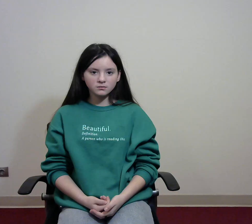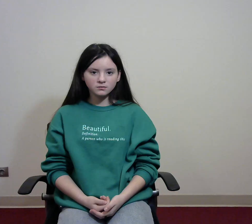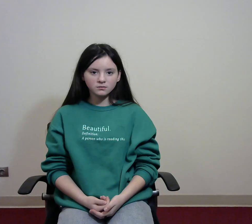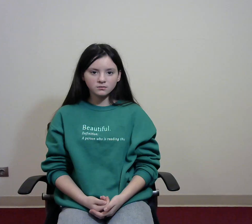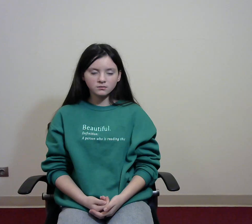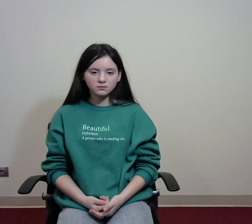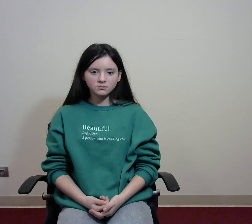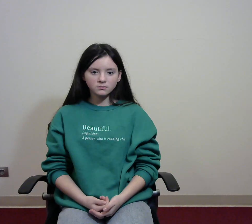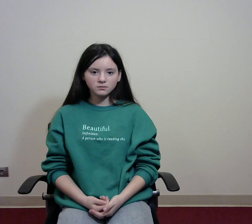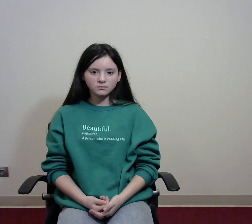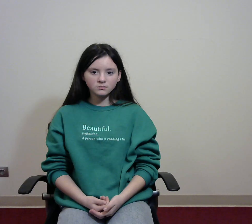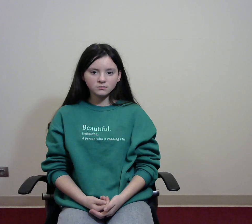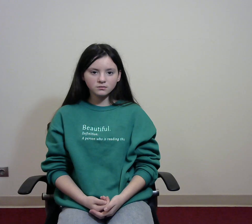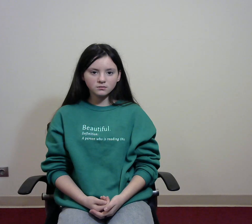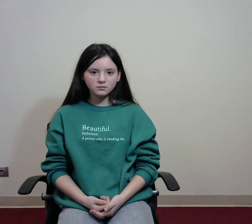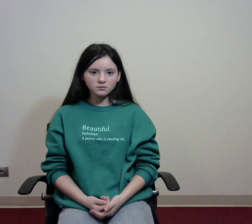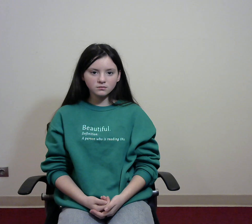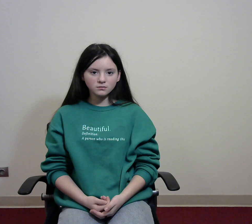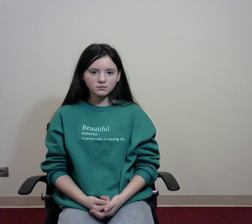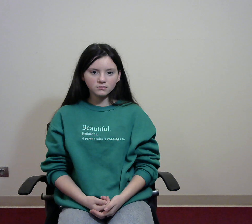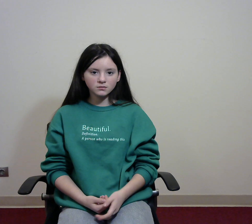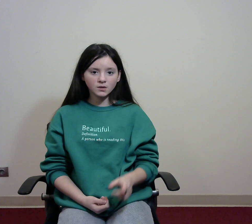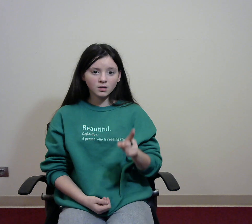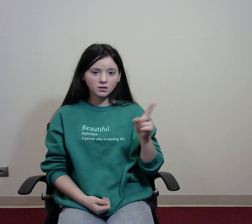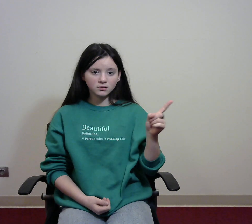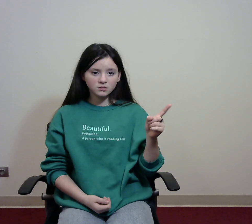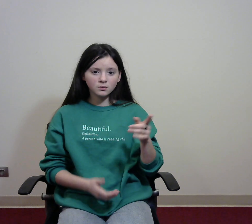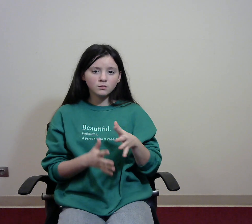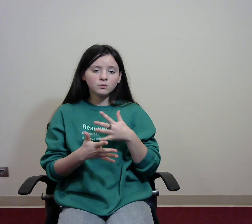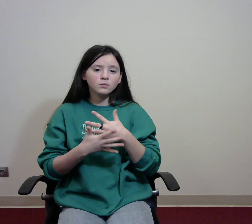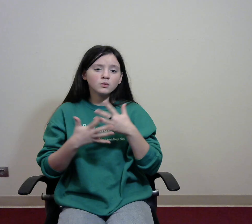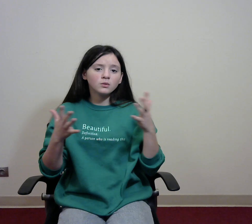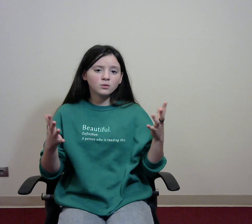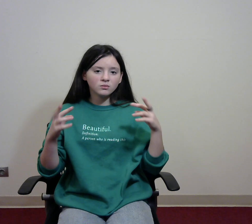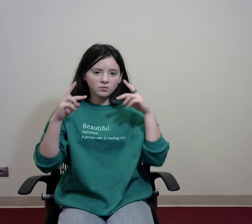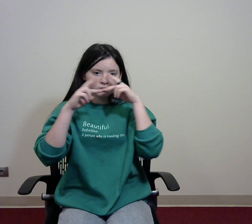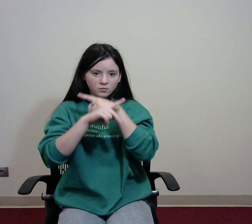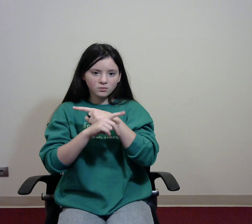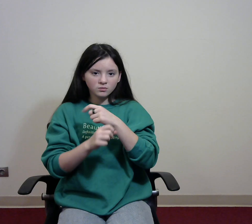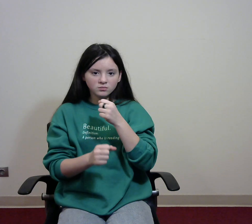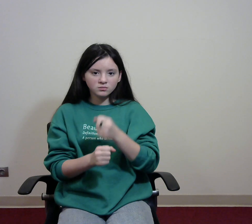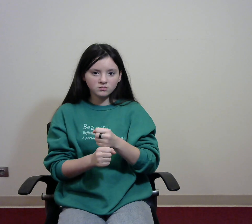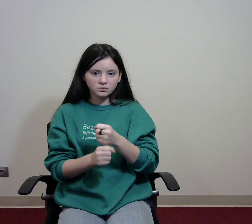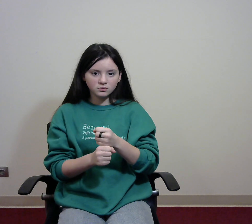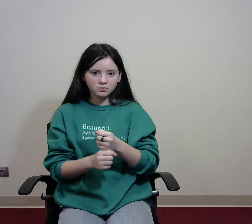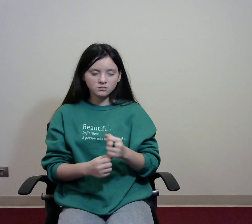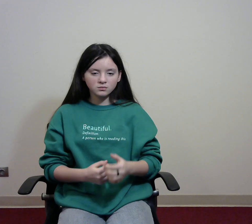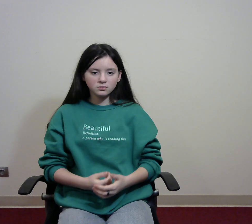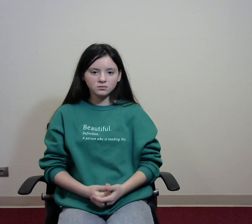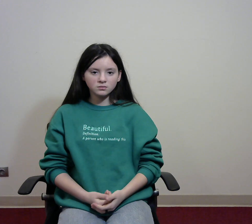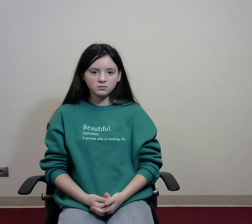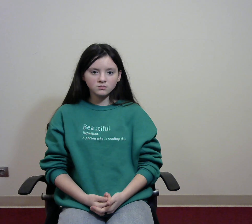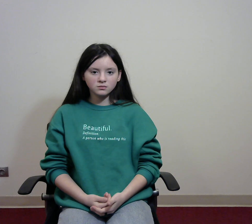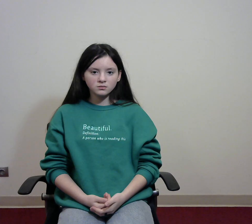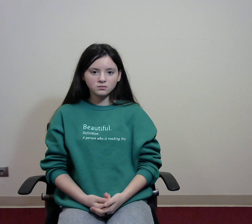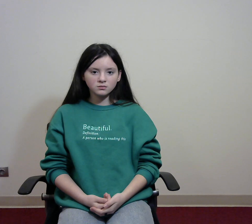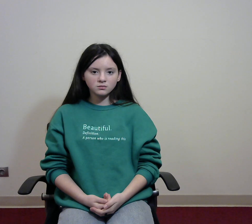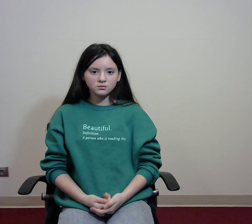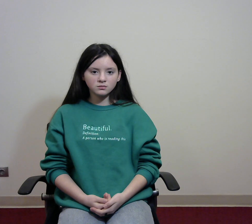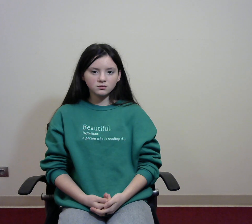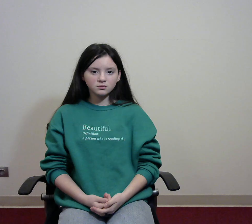O böyük səhv edib